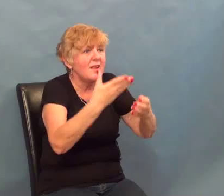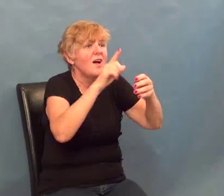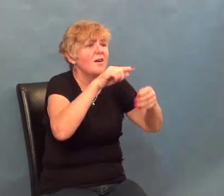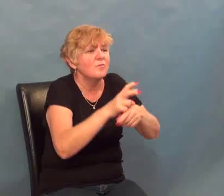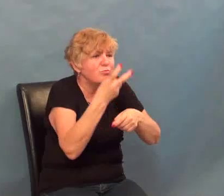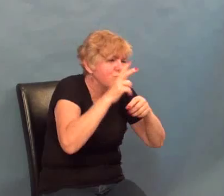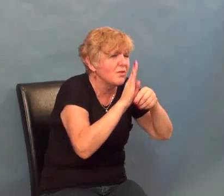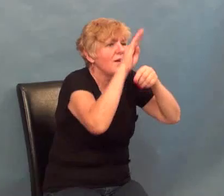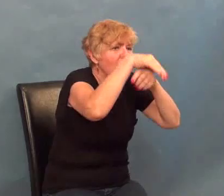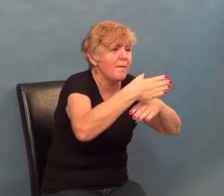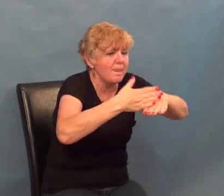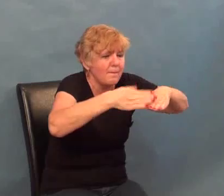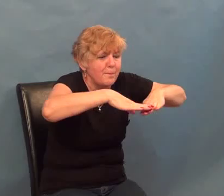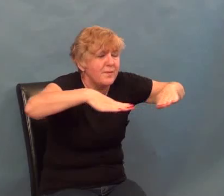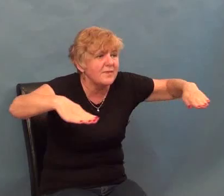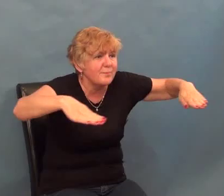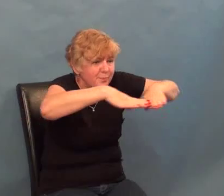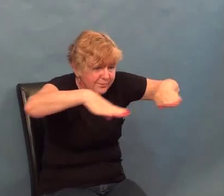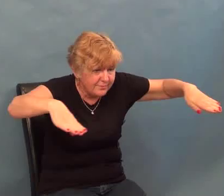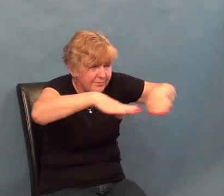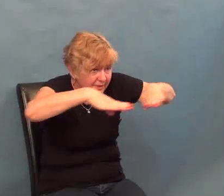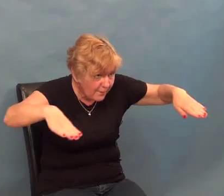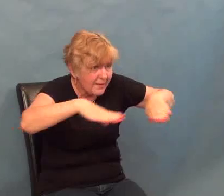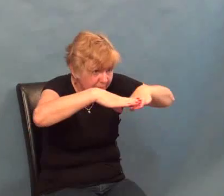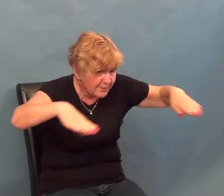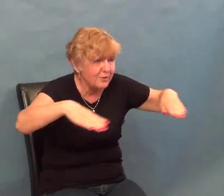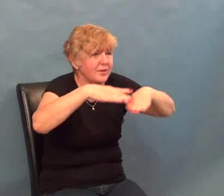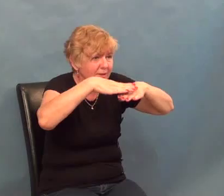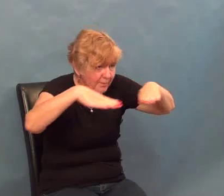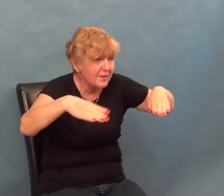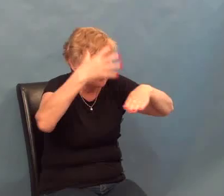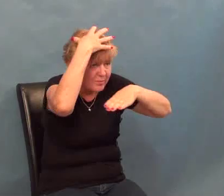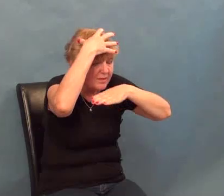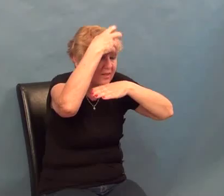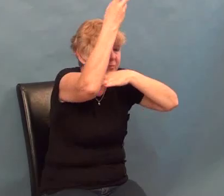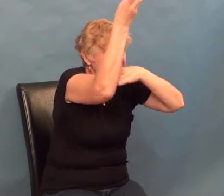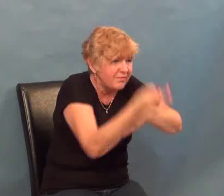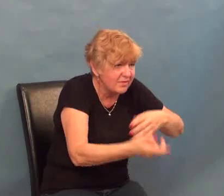Chodził wszędzie, aż wszedł na parapet i spadł.